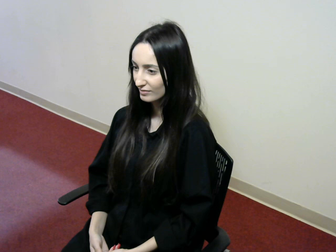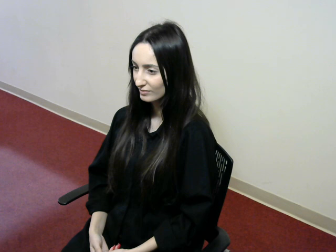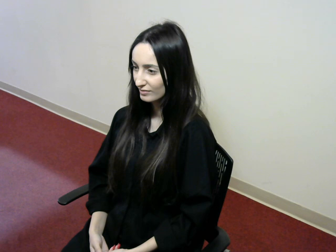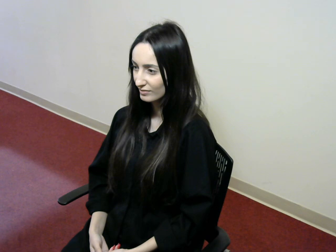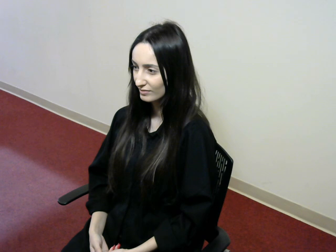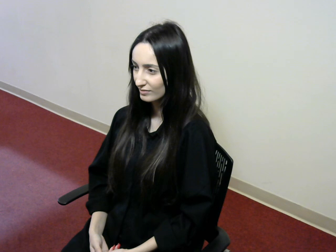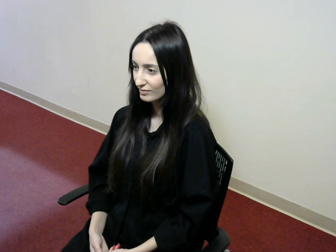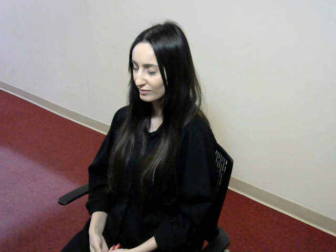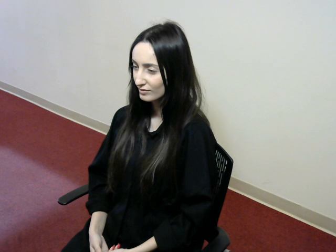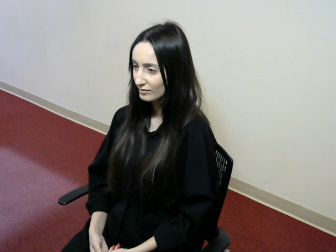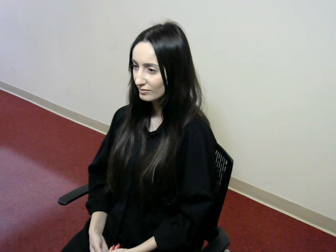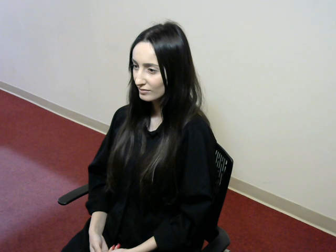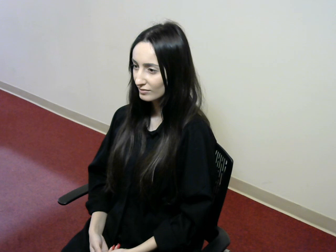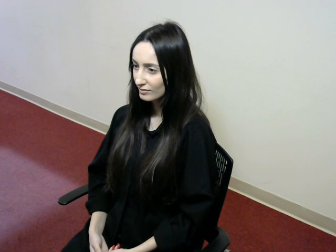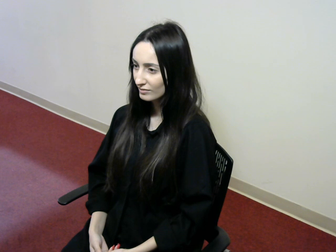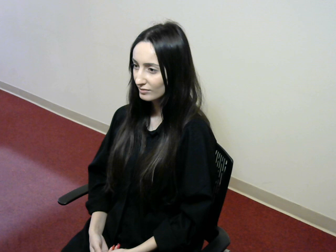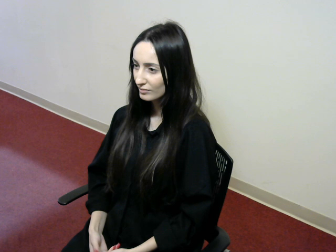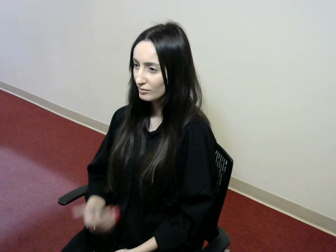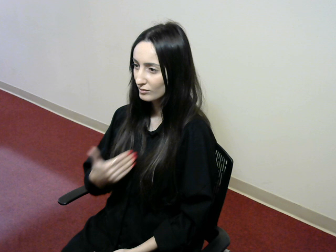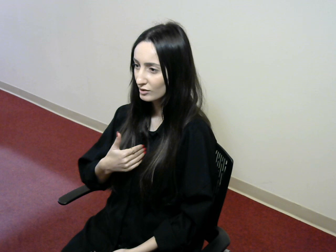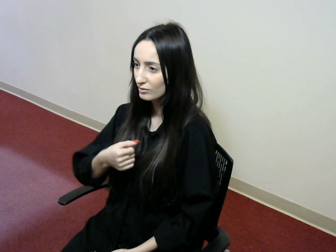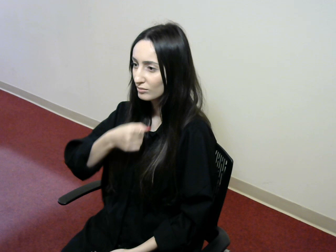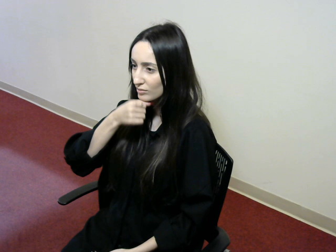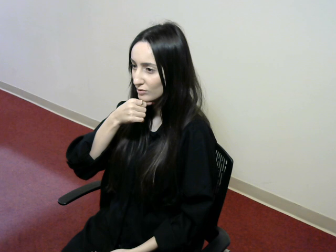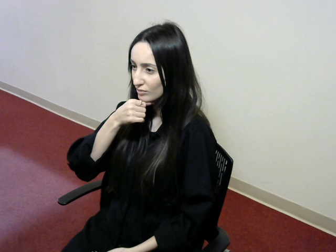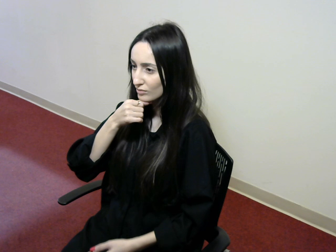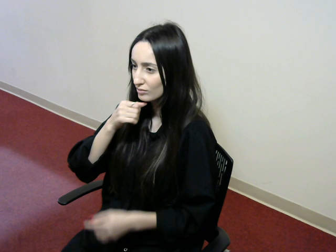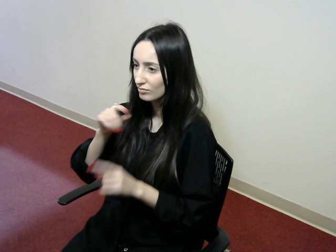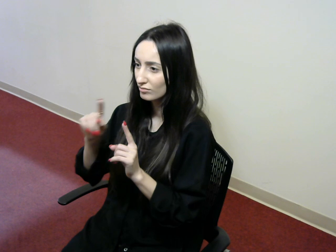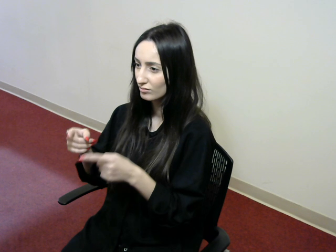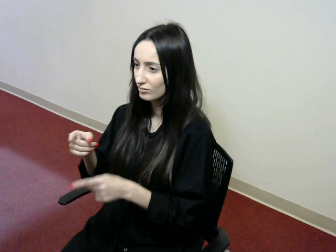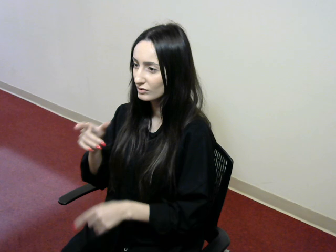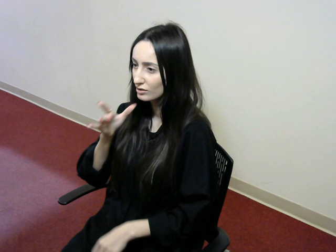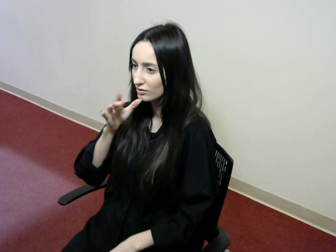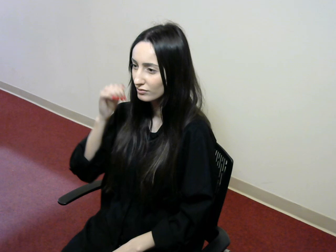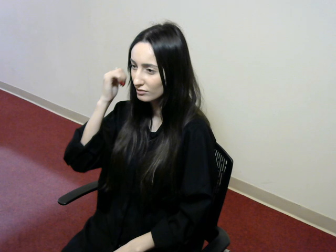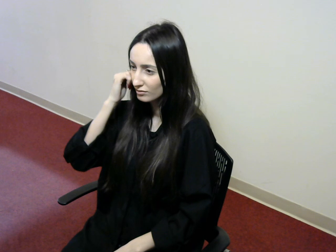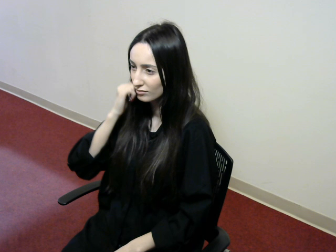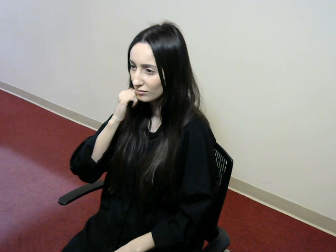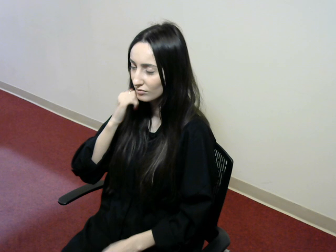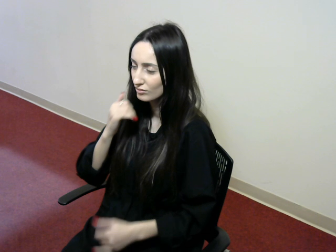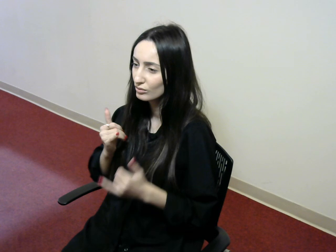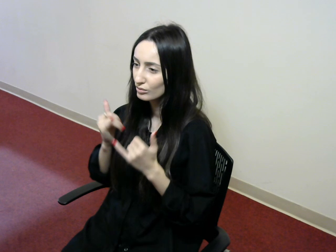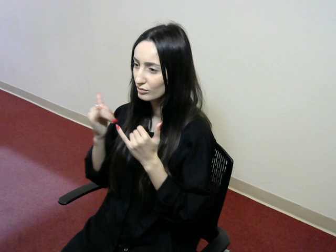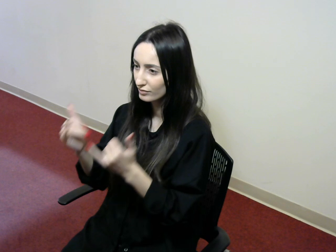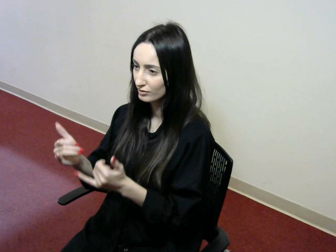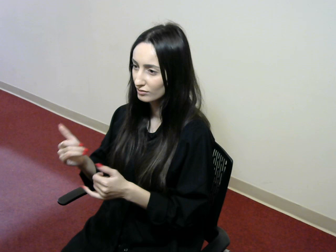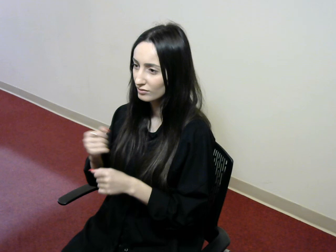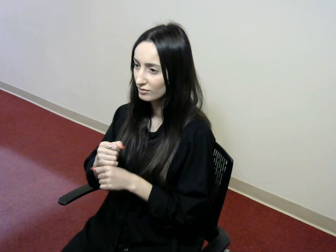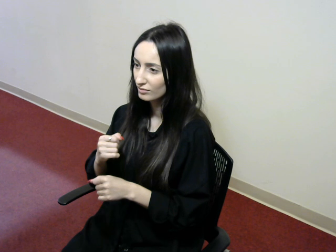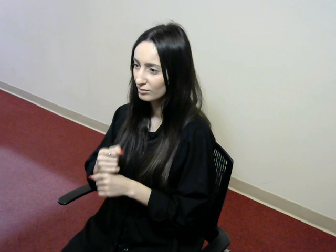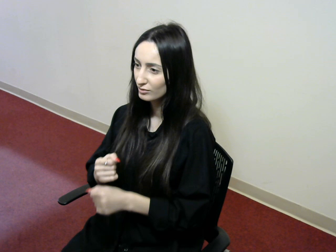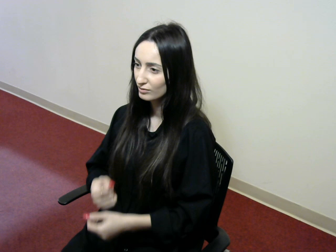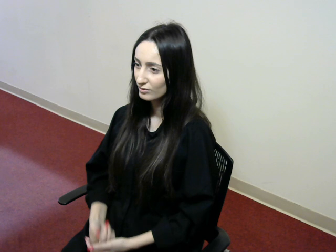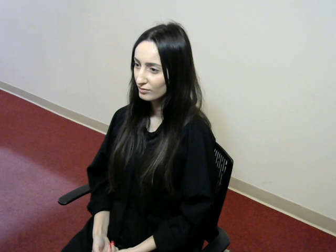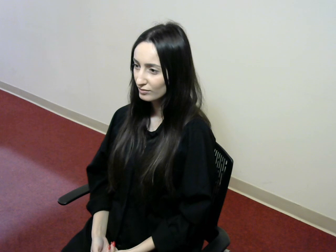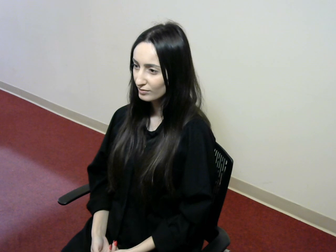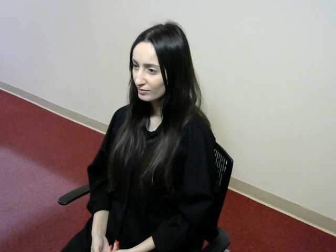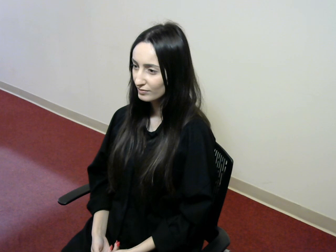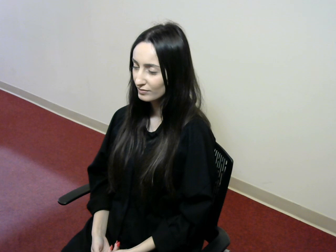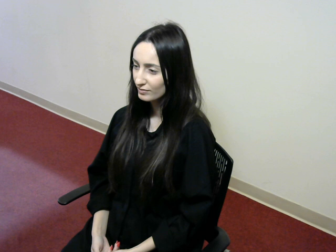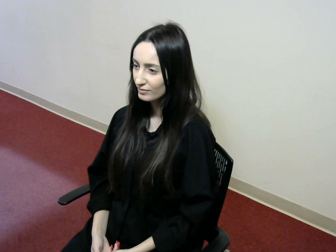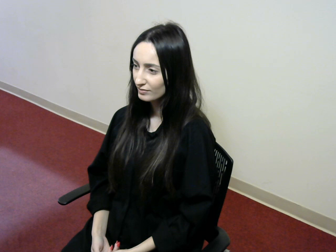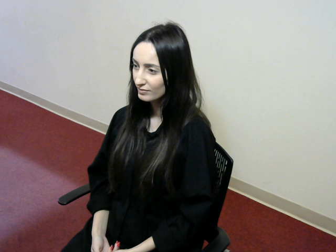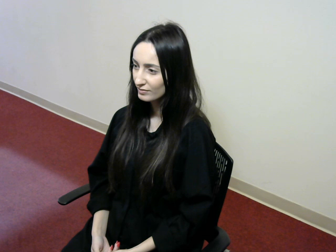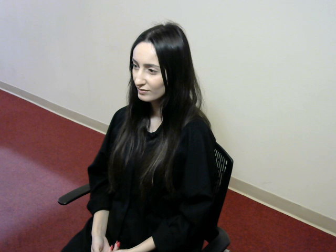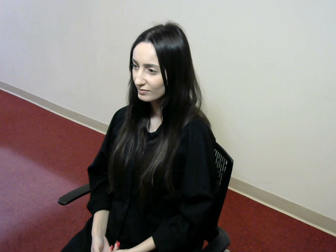Mən böyüklərə (yaşlılara) hörmət edirəm